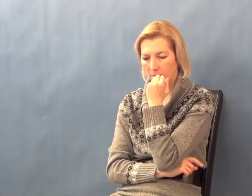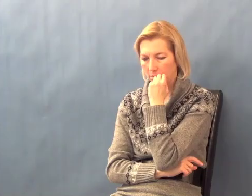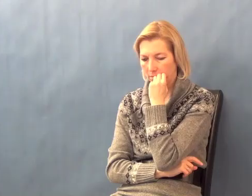Dziwne.